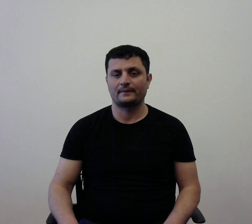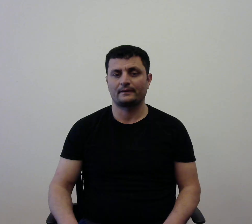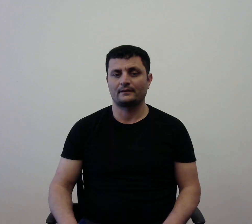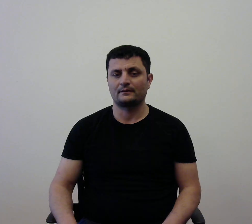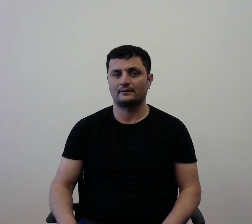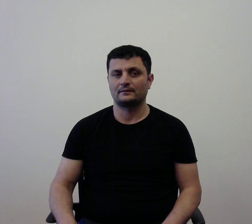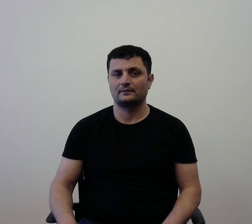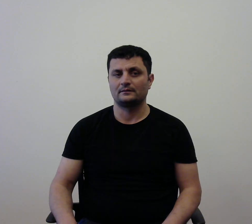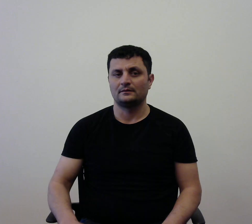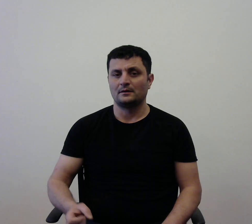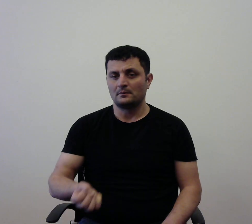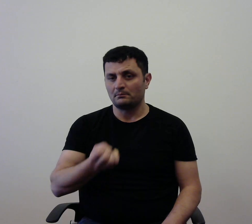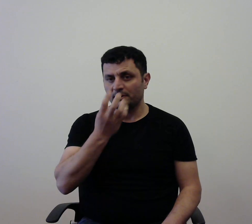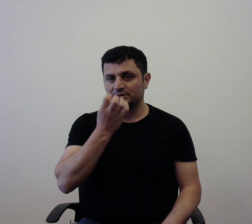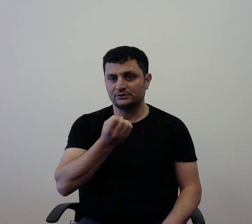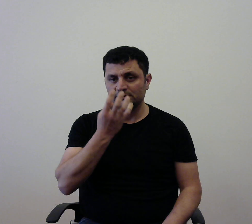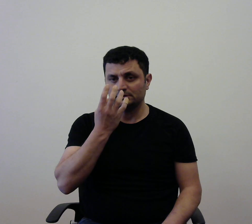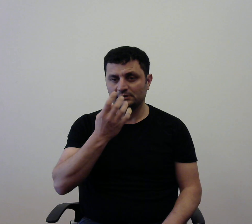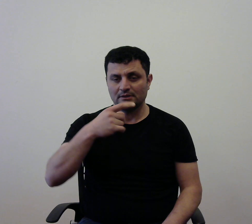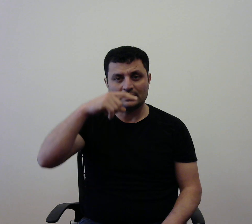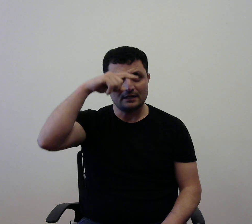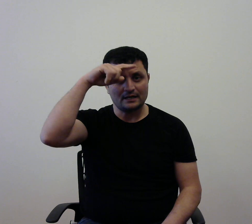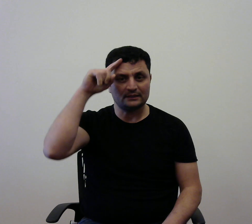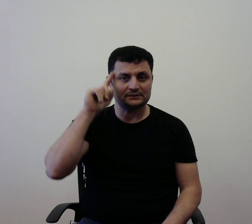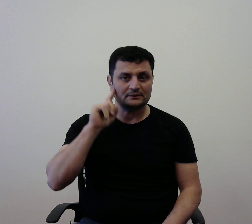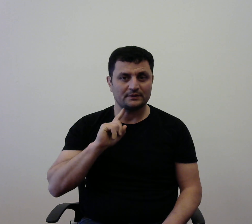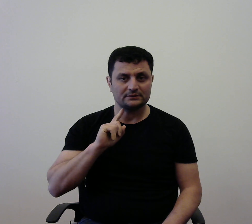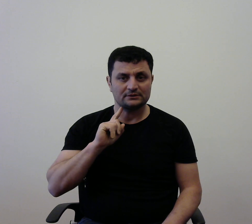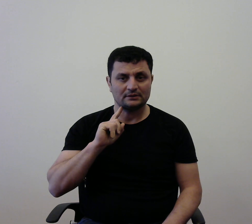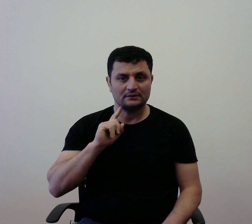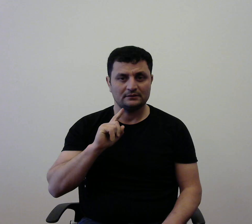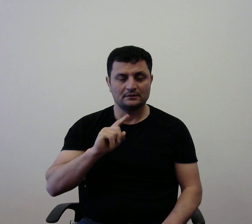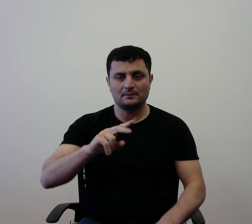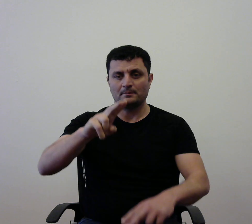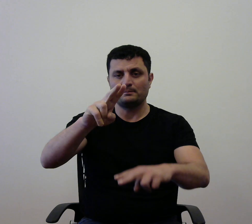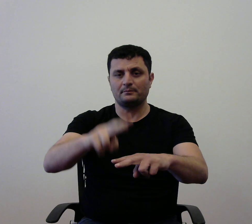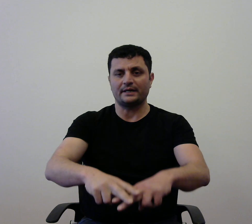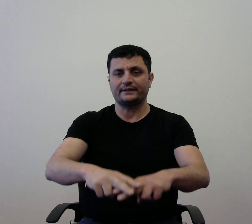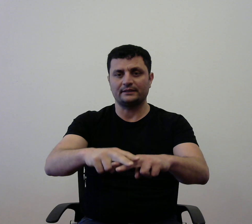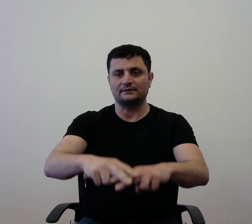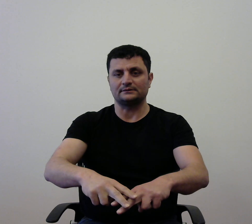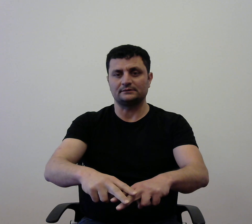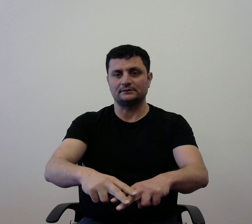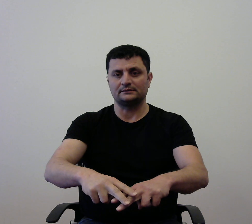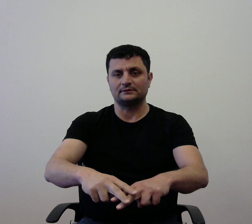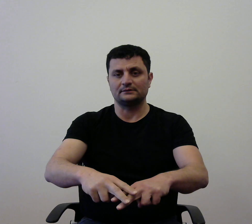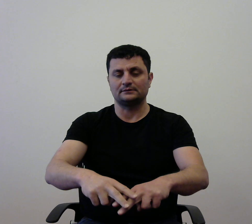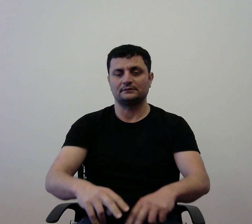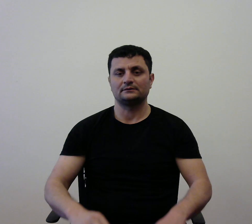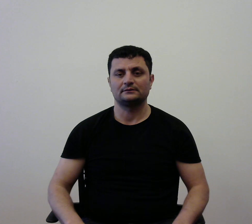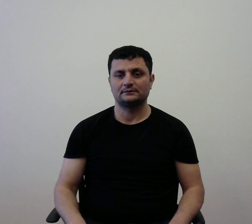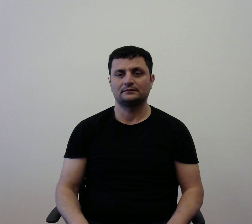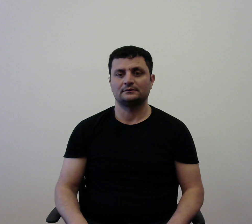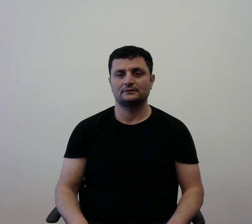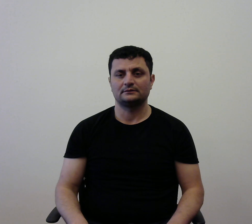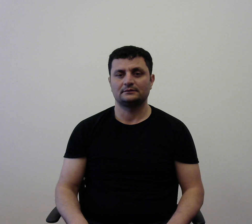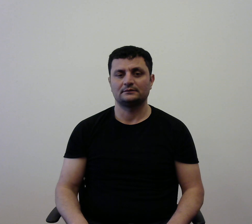Bakı Azərbaycanın paytaxtıdır